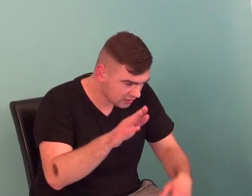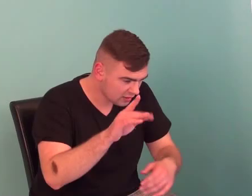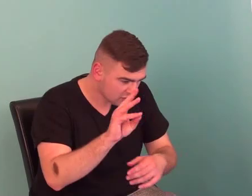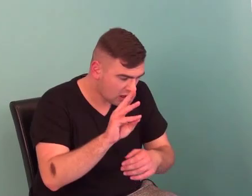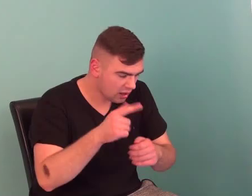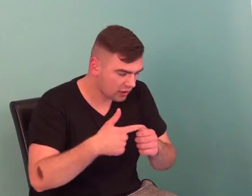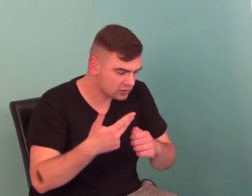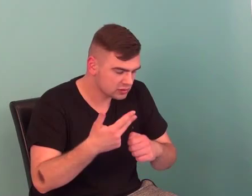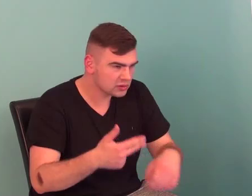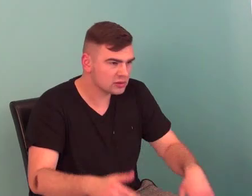Wtorek, dwudziesty trzeci.